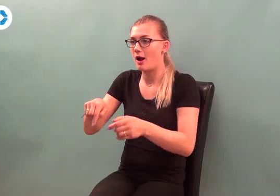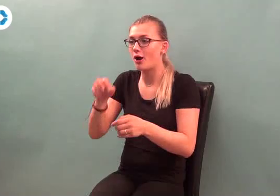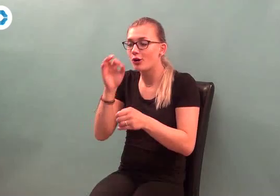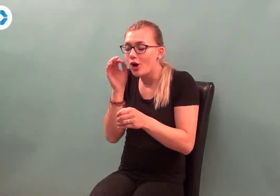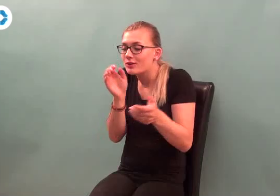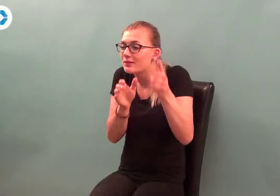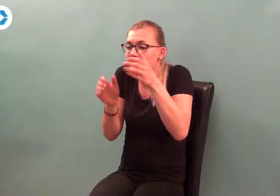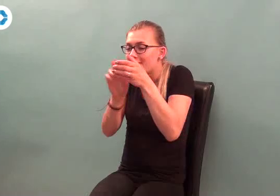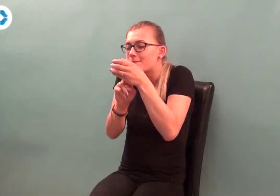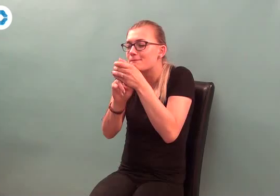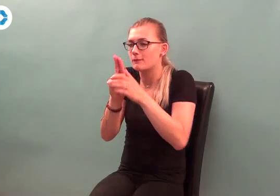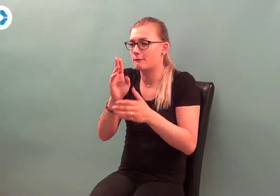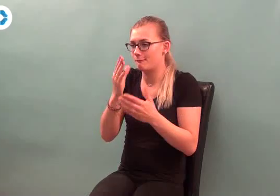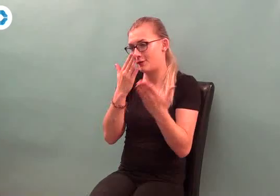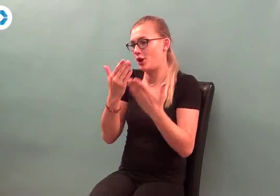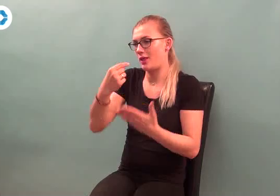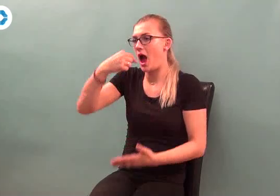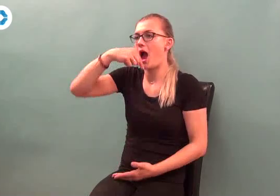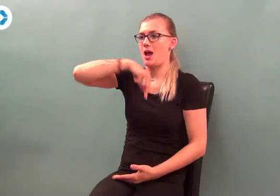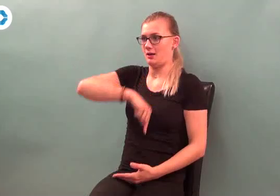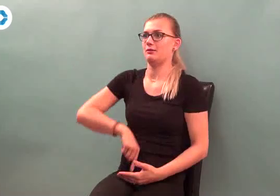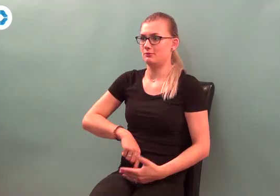Kot, który się wspinał, wygląda jakby połknął tę kulę.